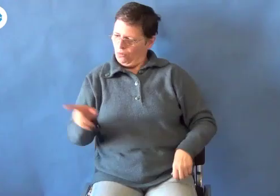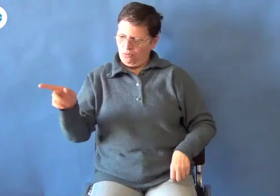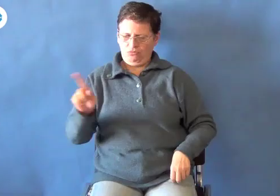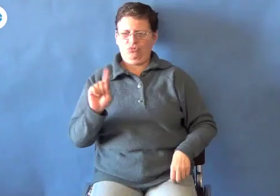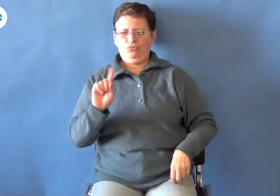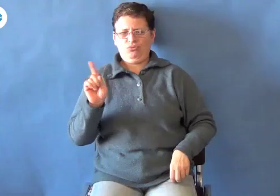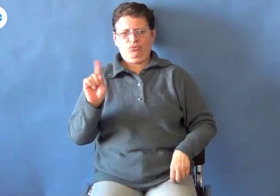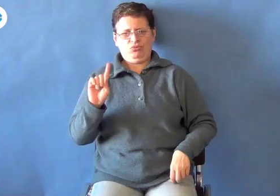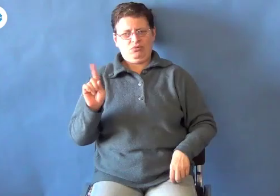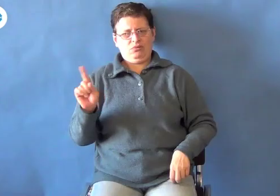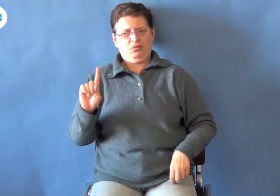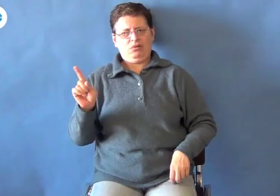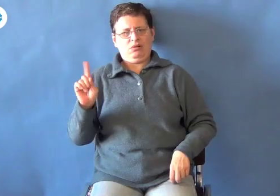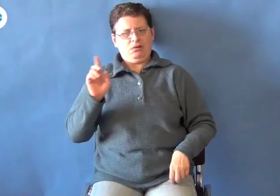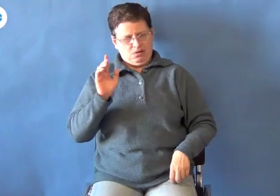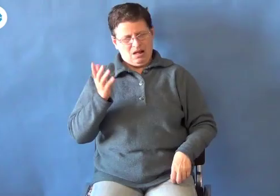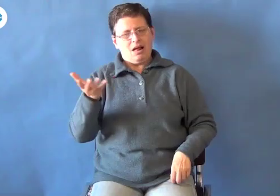Ale tam nie wolno.